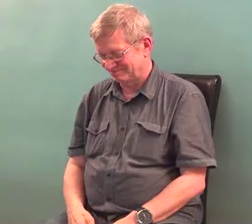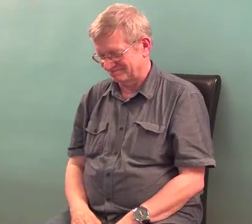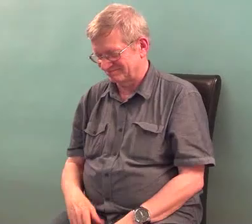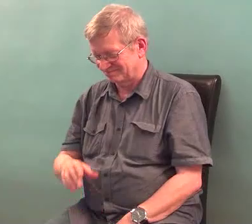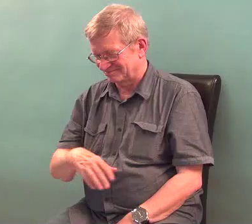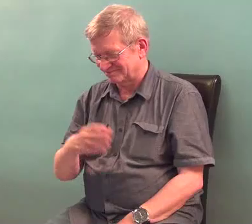Następny.